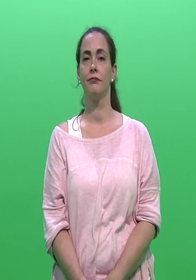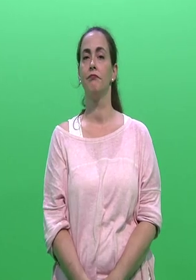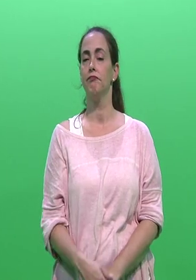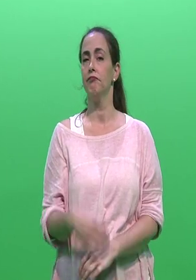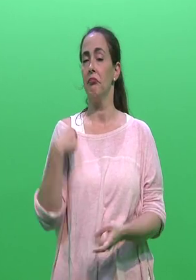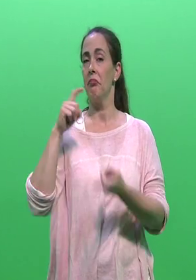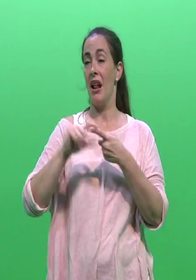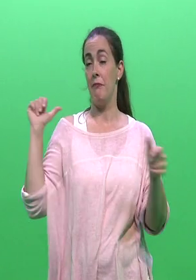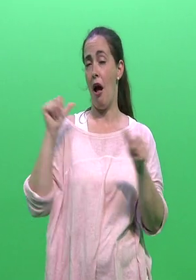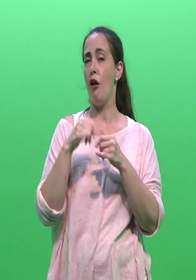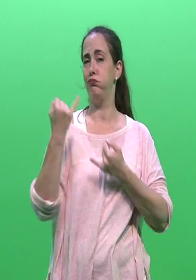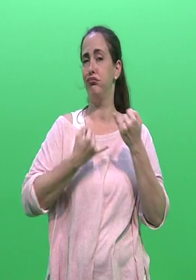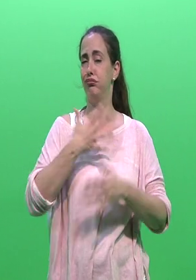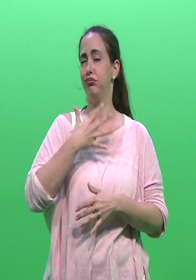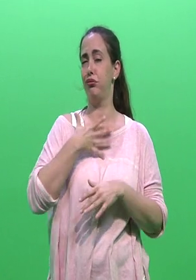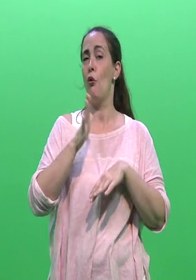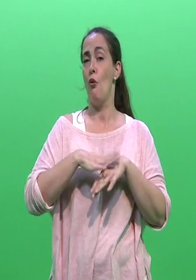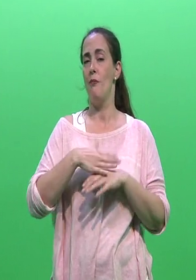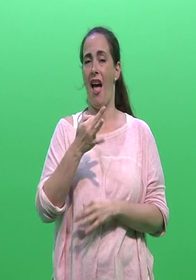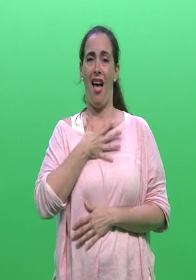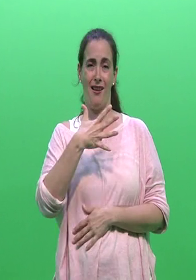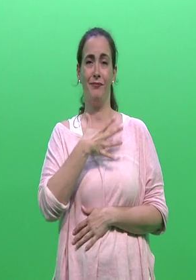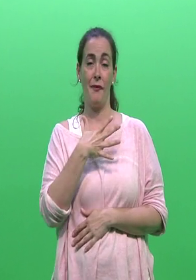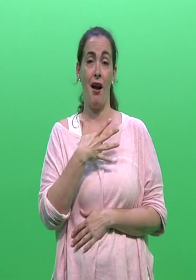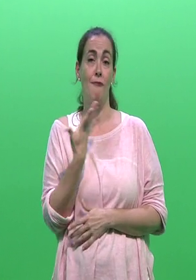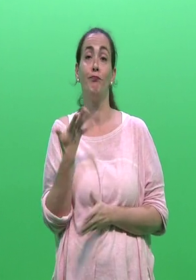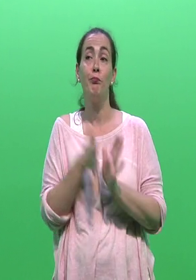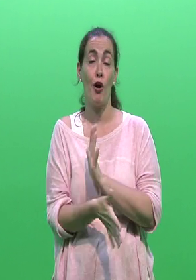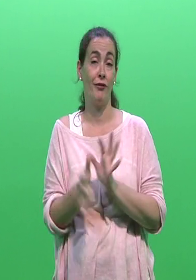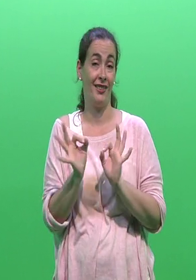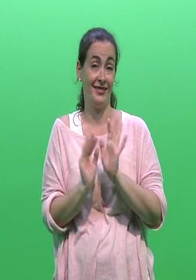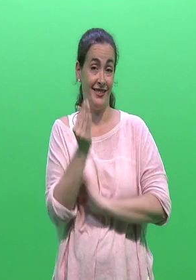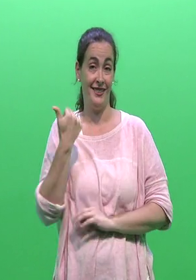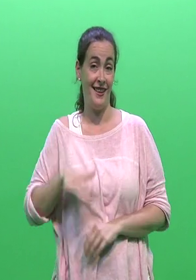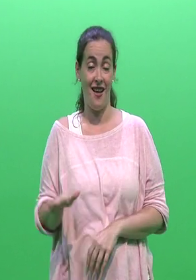El meu germà ja fa temps que té problemes, per culpa de l'asma, és de naixement.